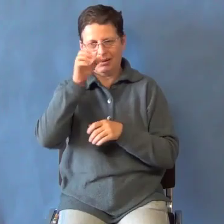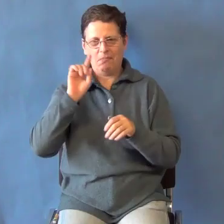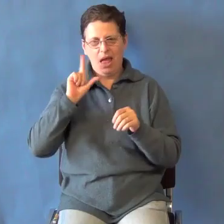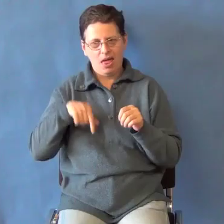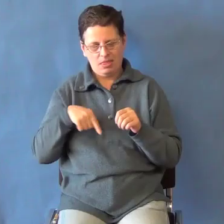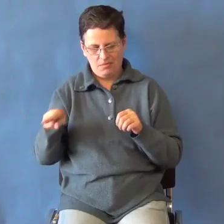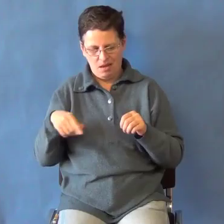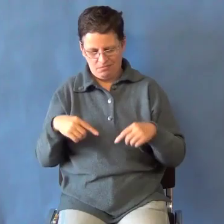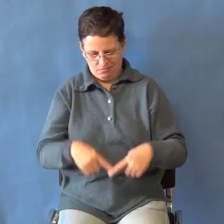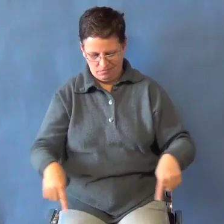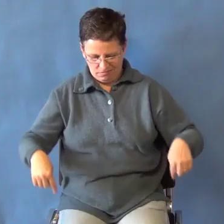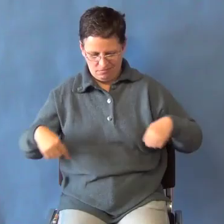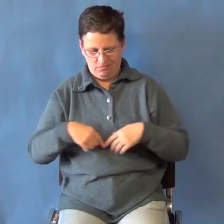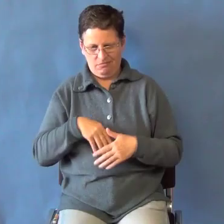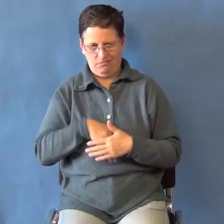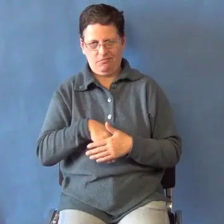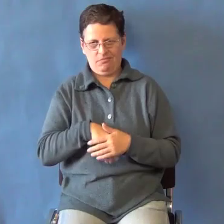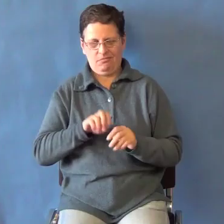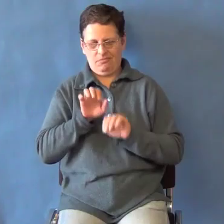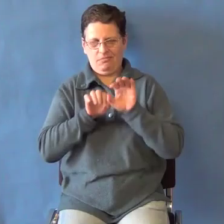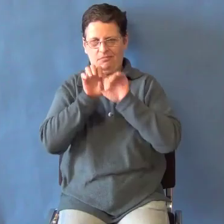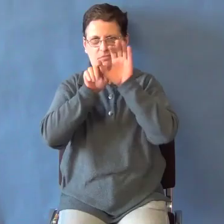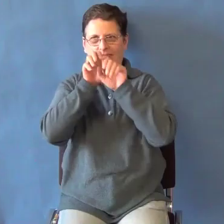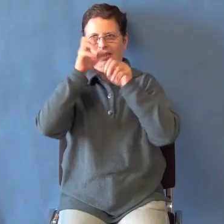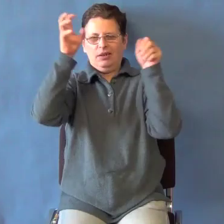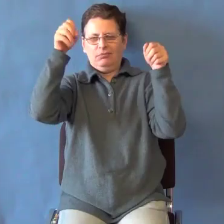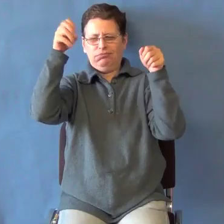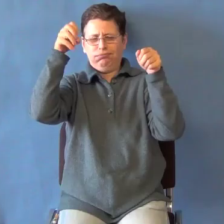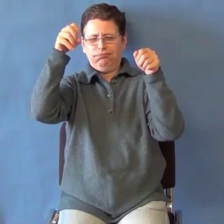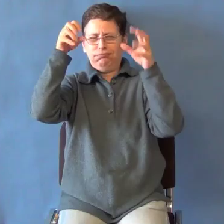Pan ma na brzuchu worek, wspina się i do worka zbiera gruszki.